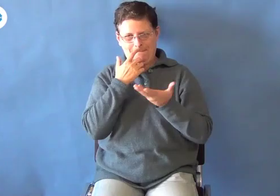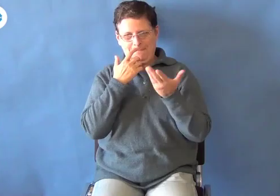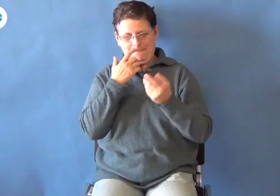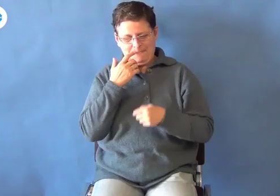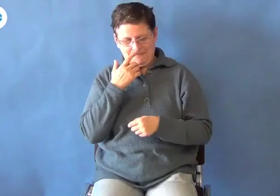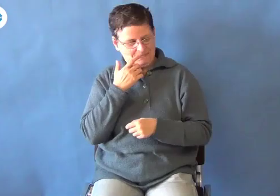Właśnie.